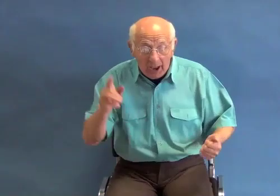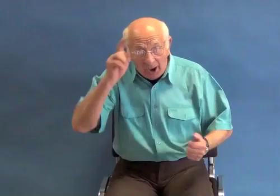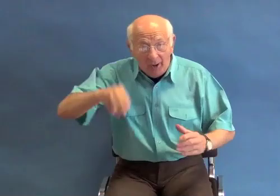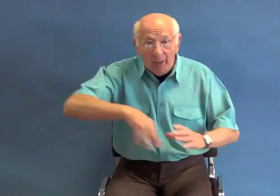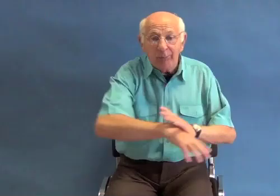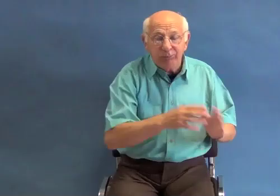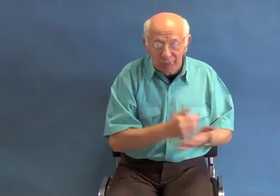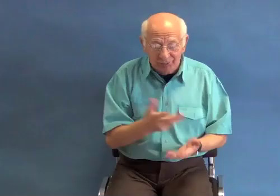A ludzie tam włażą.